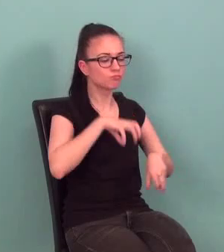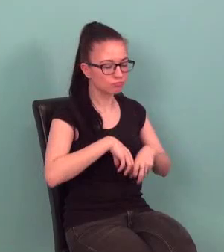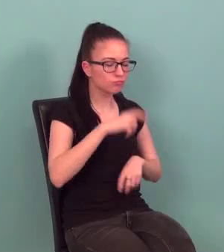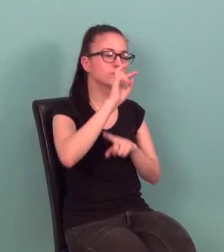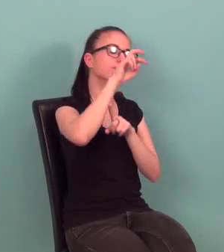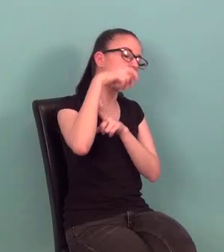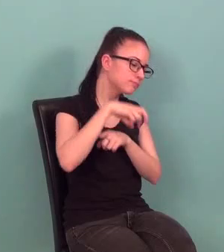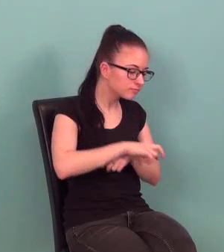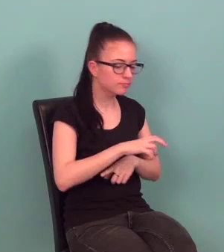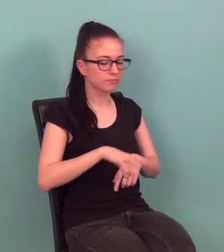Schodzi na dół.